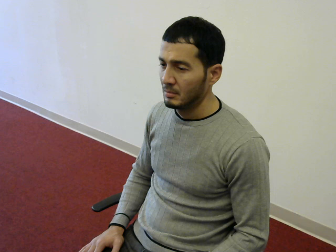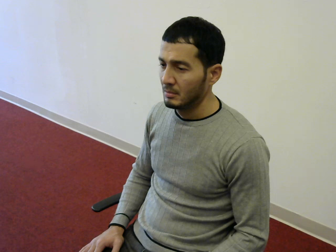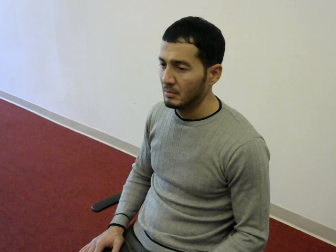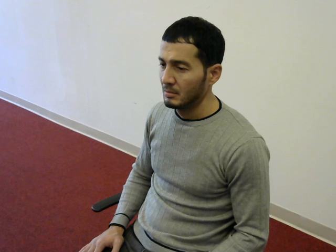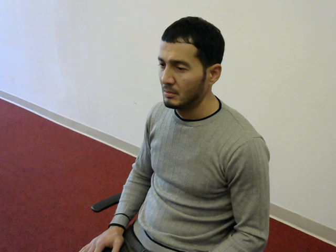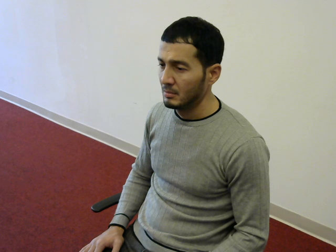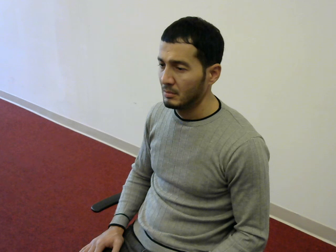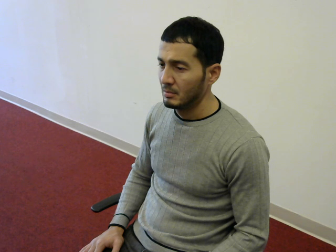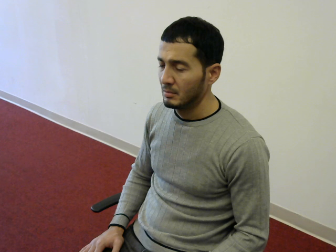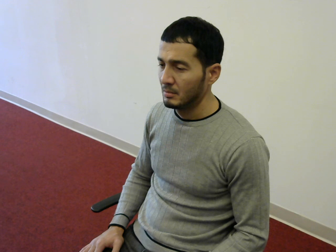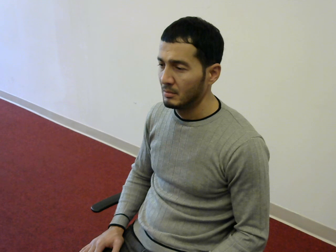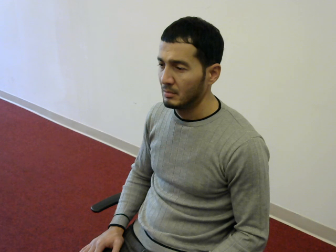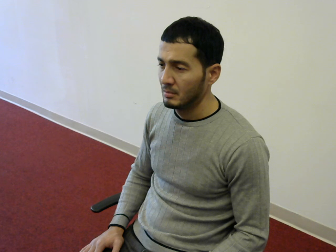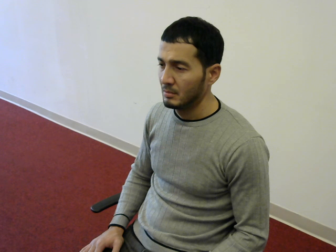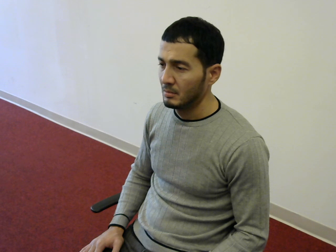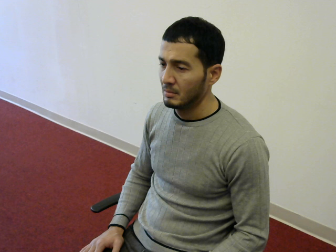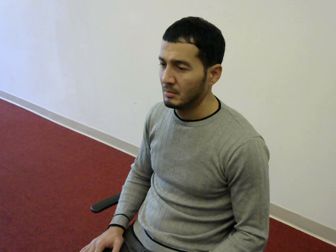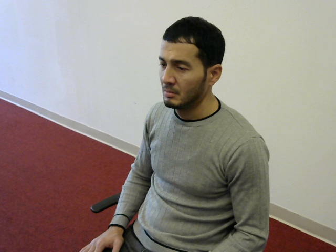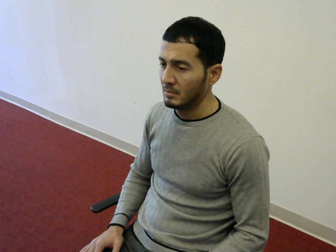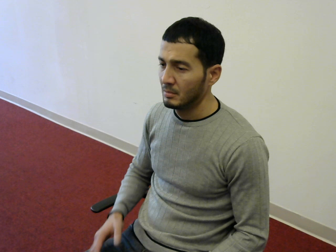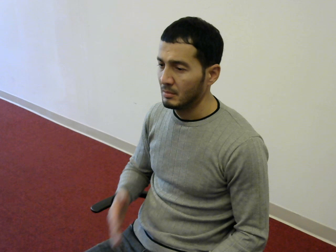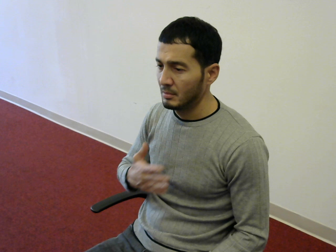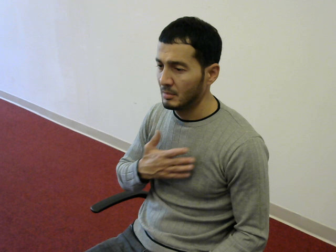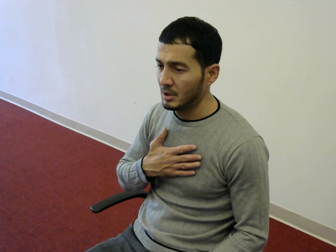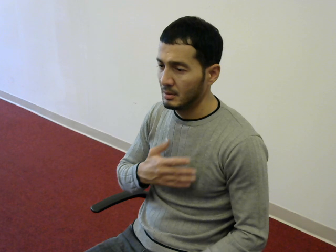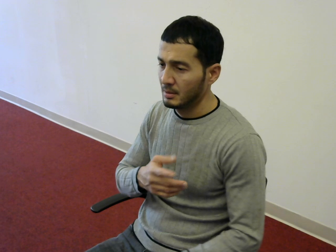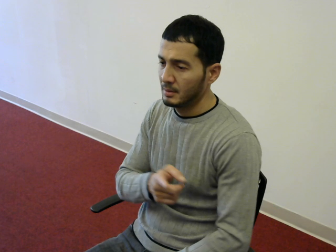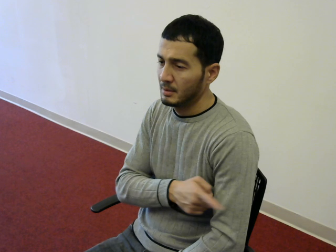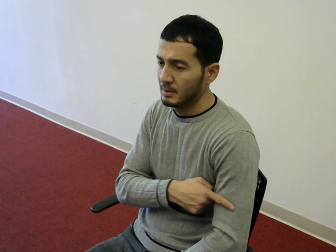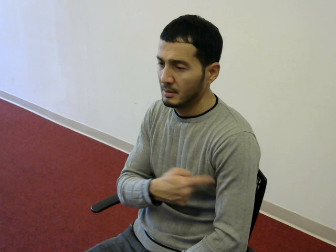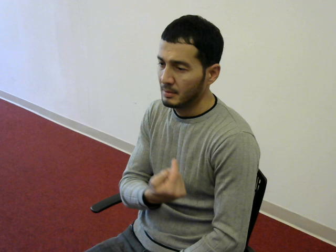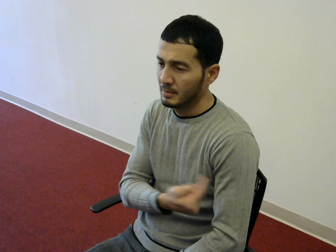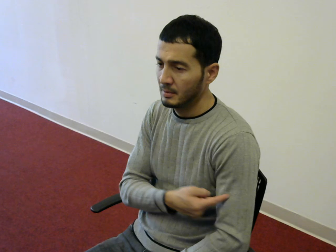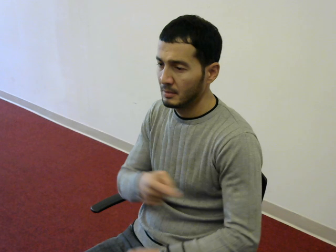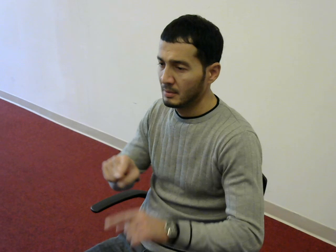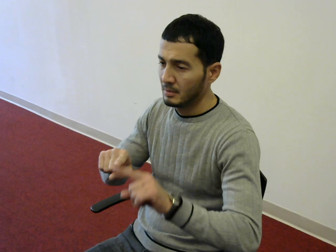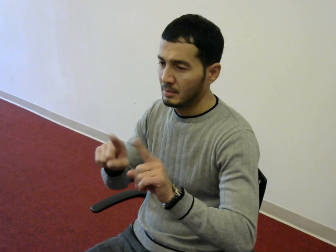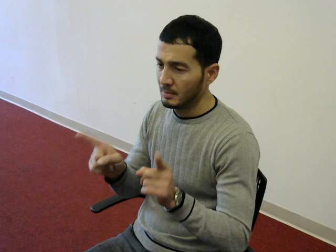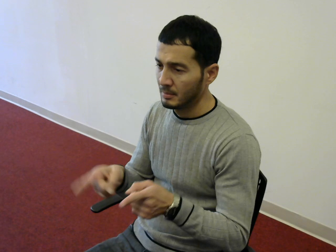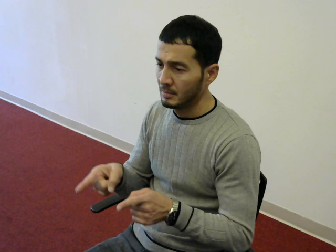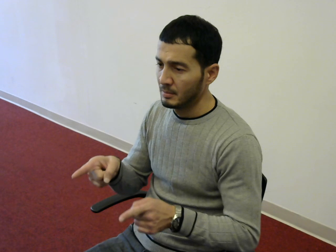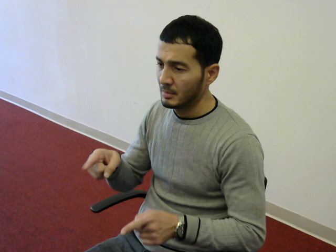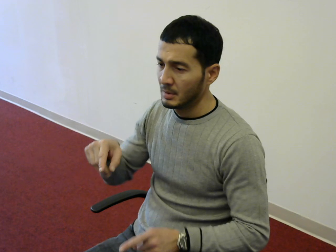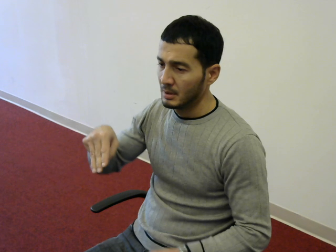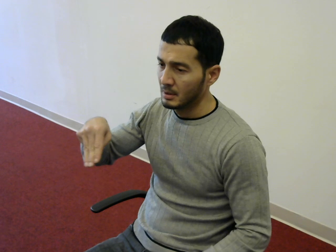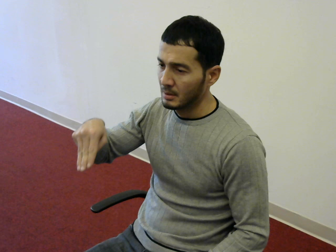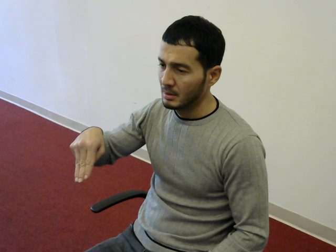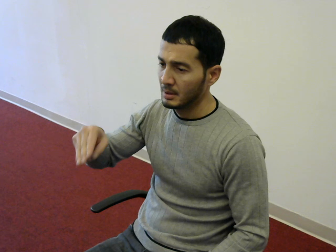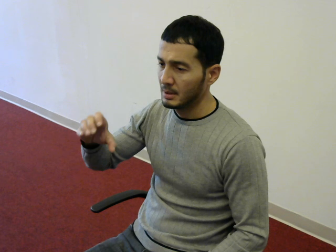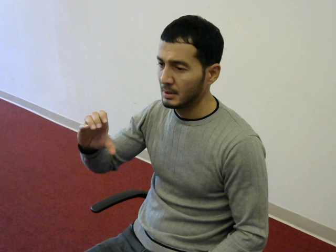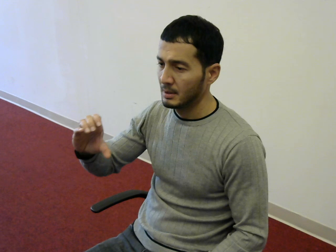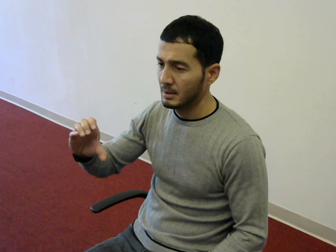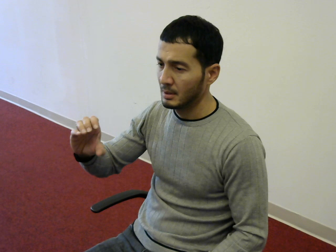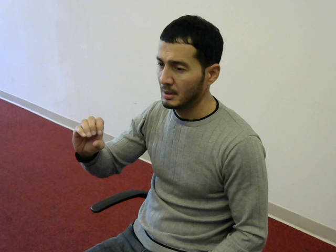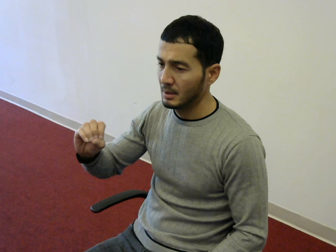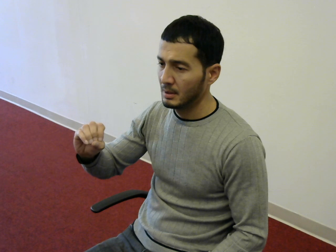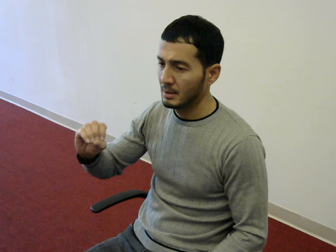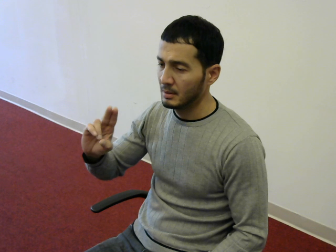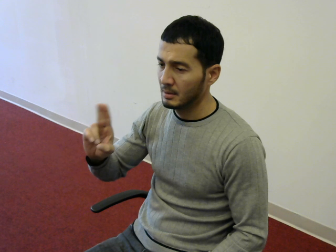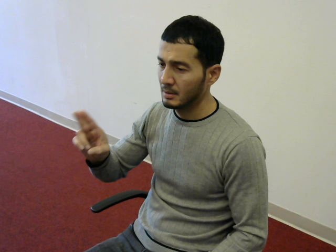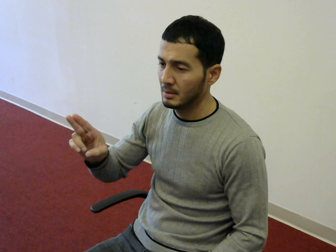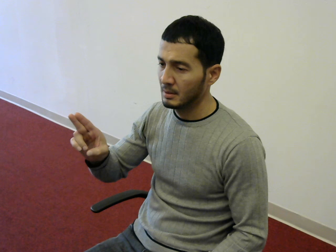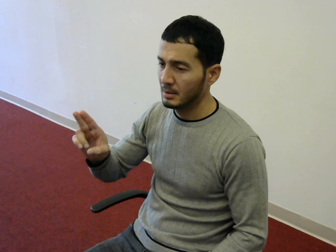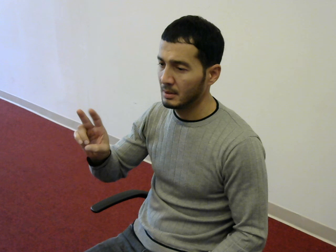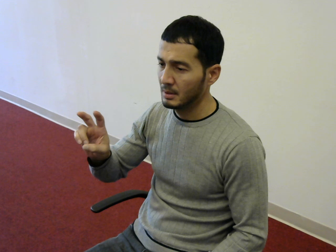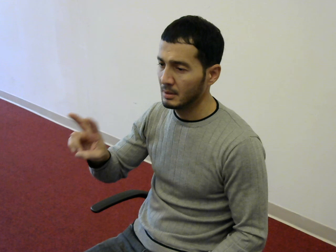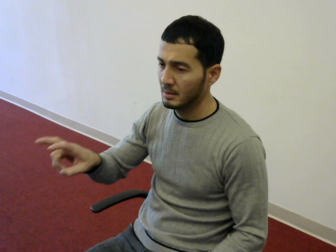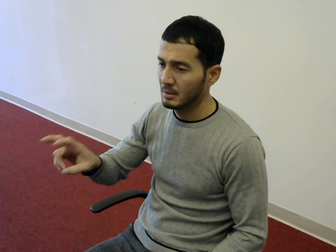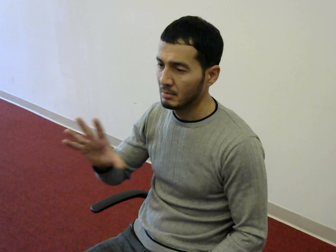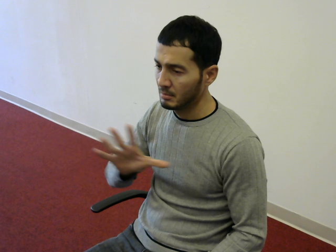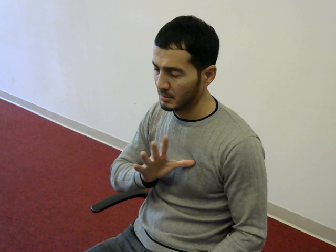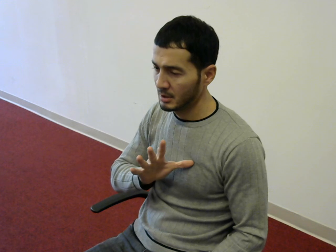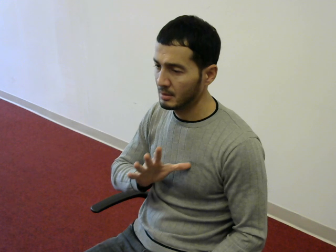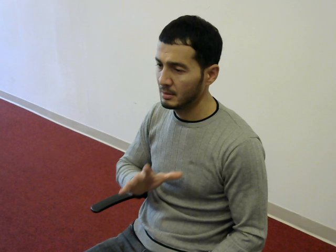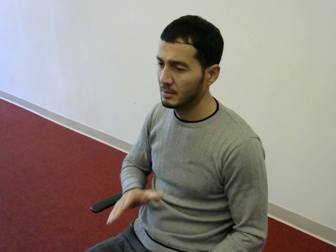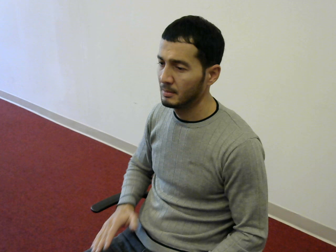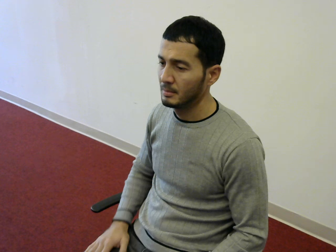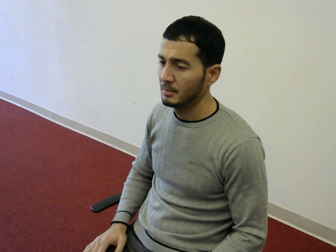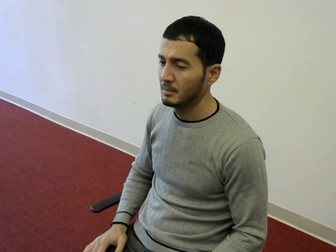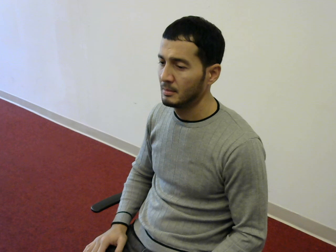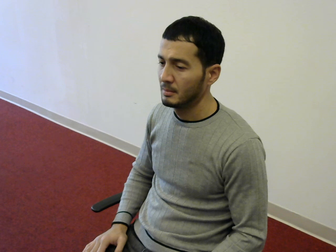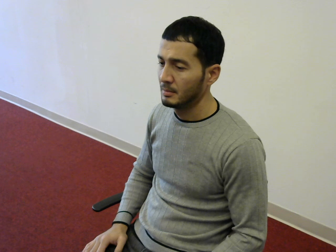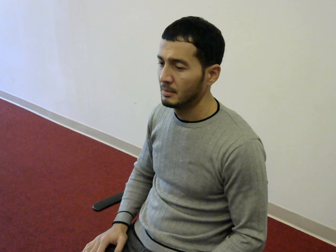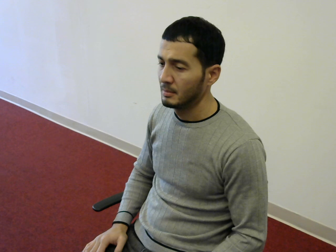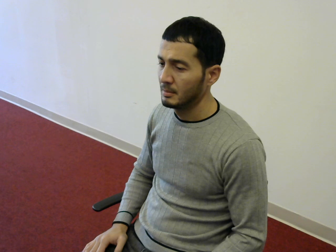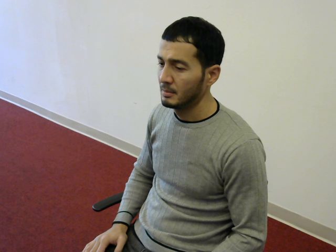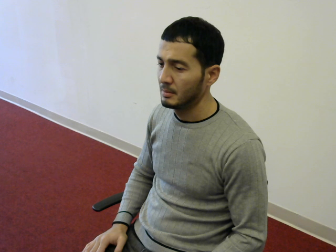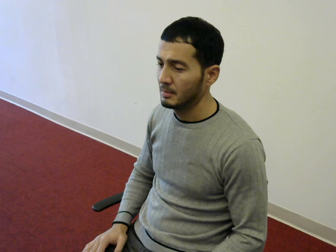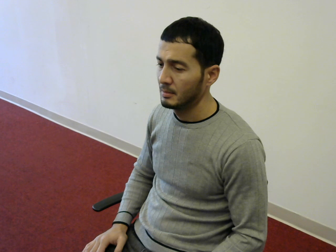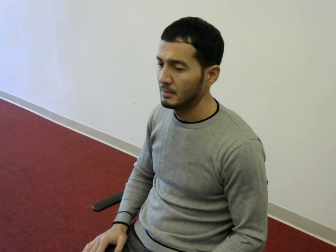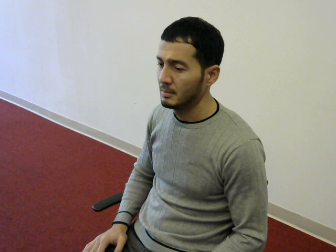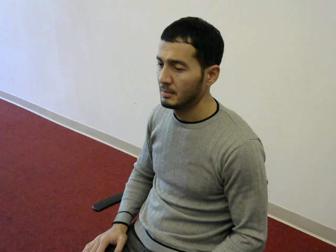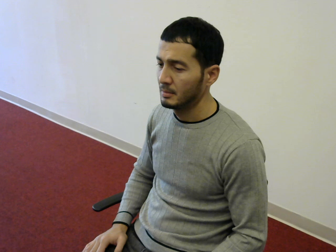Mən poliklinikaya (TSEK-ə) getmişəm